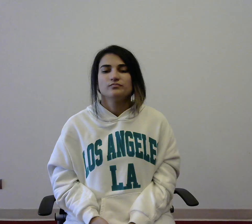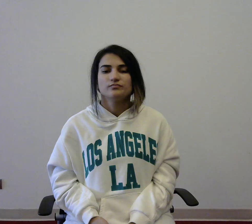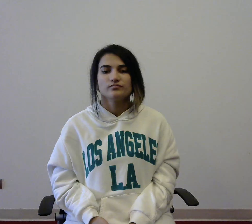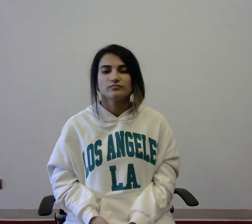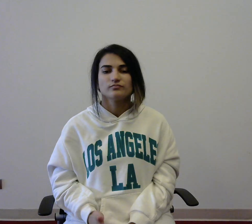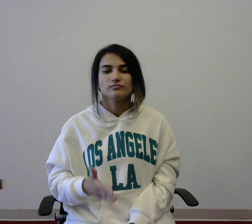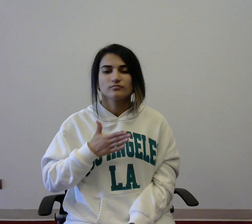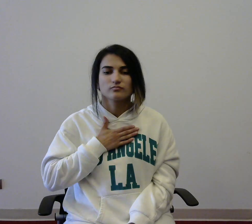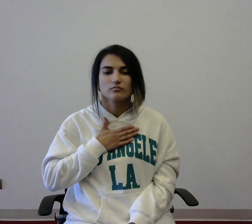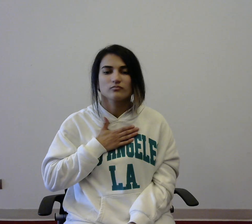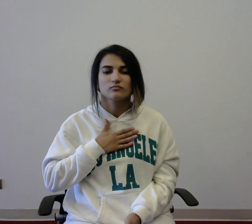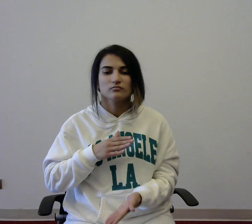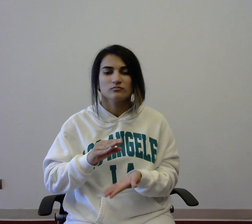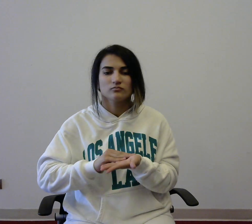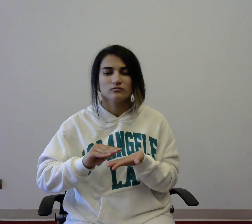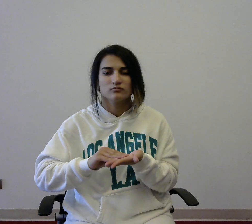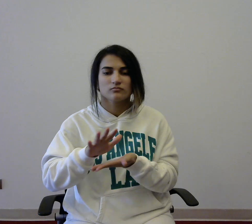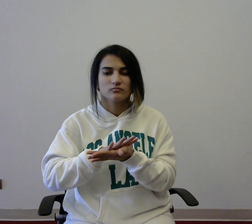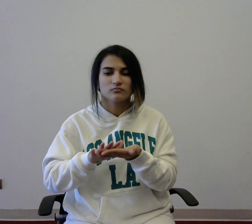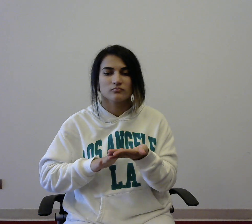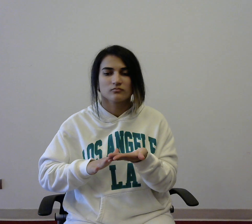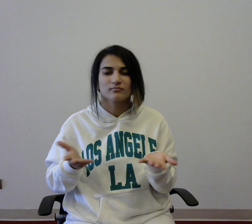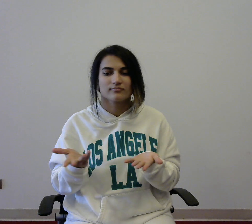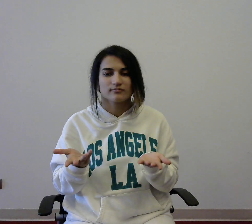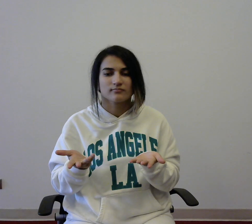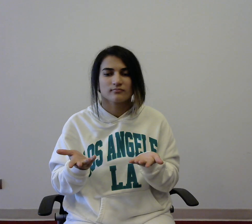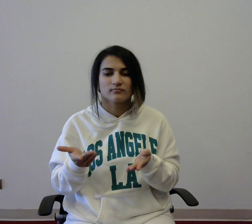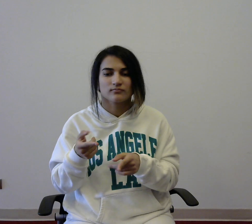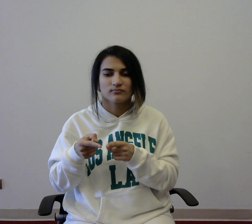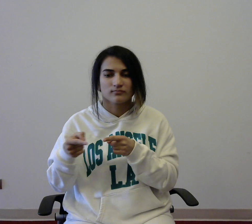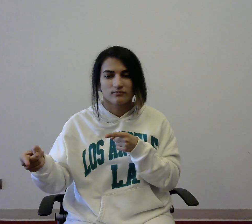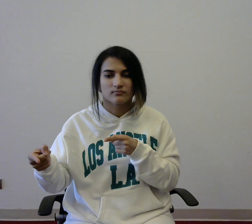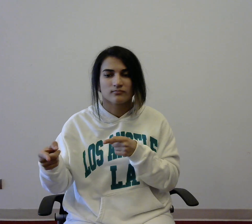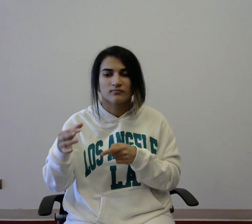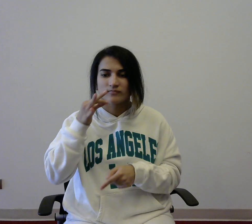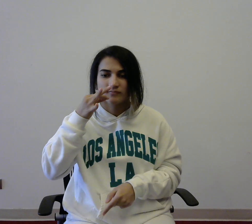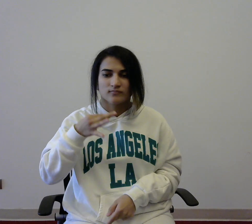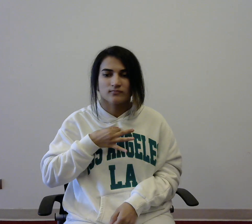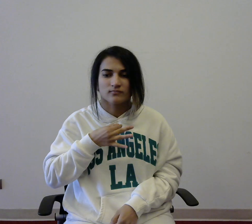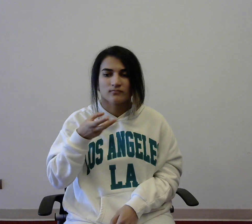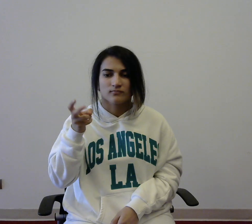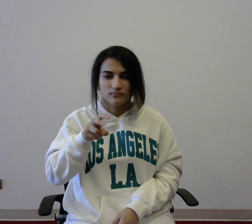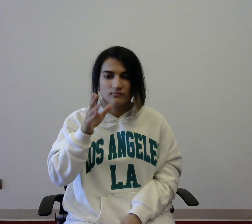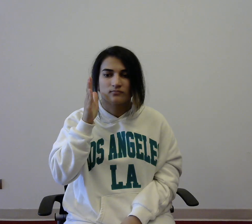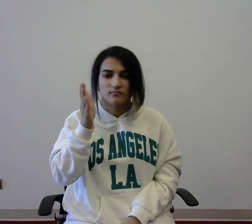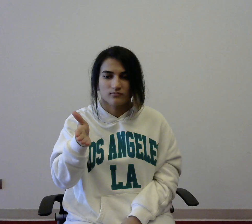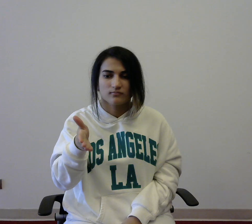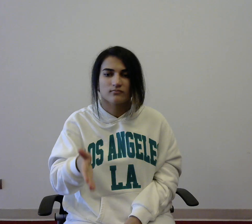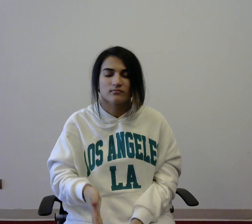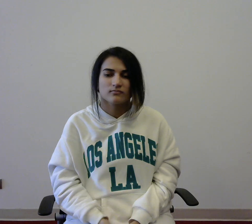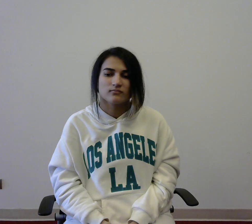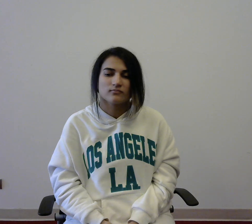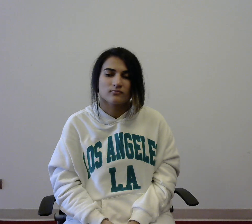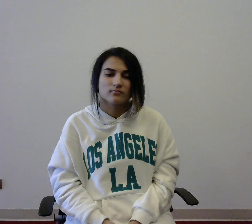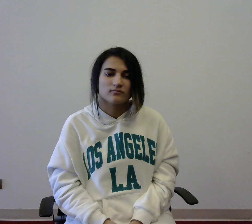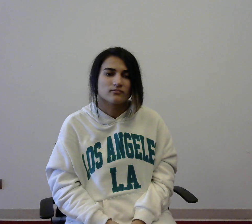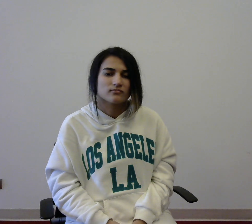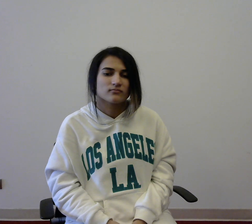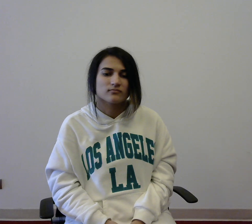Mənim yazdığım ərizəyə hansı müddətdə cavab gələcək?